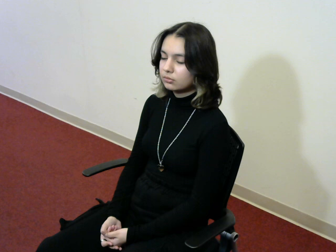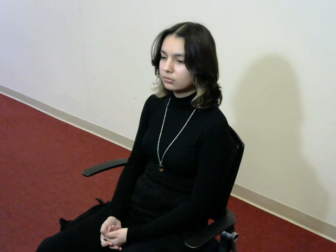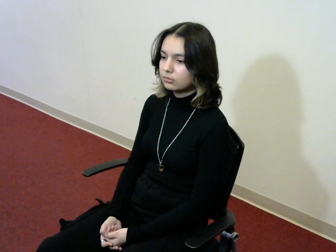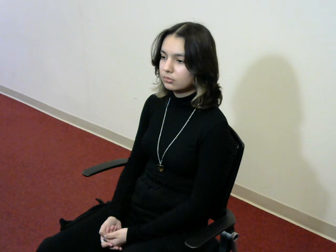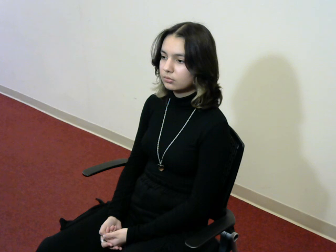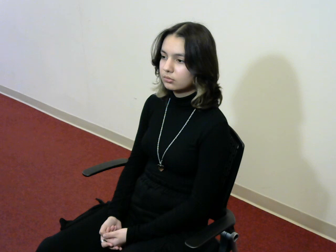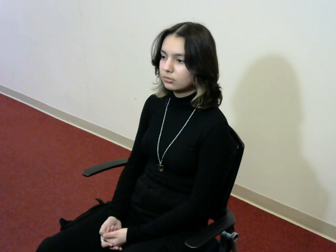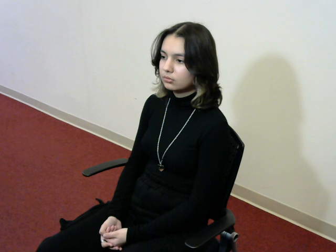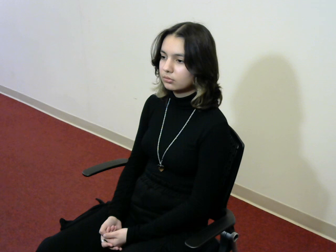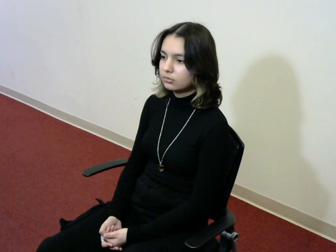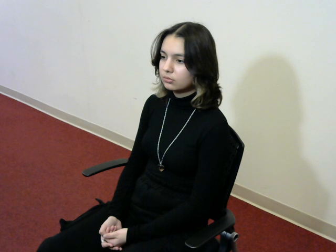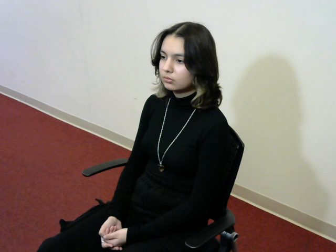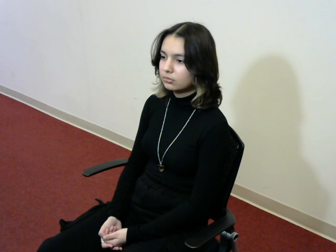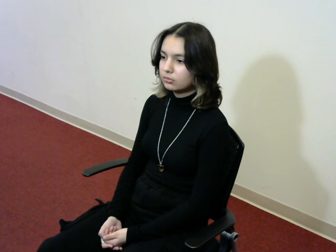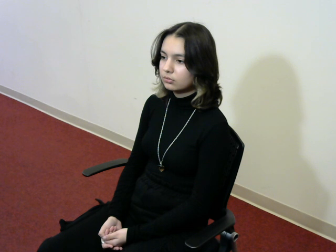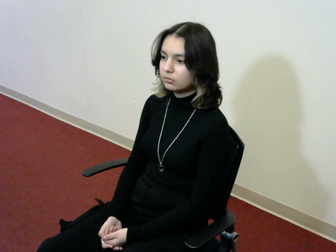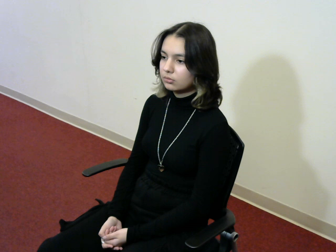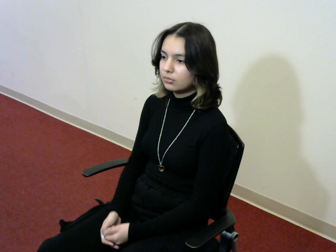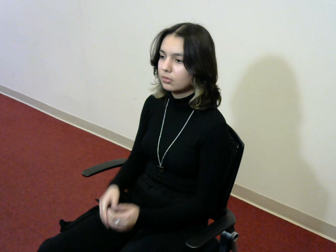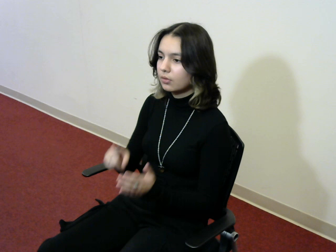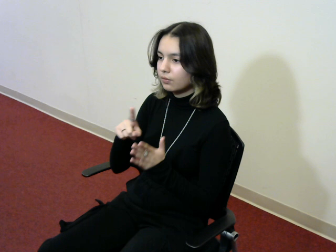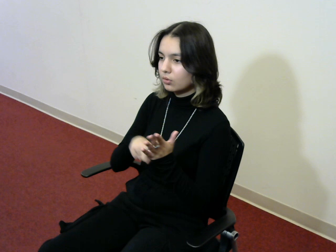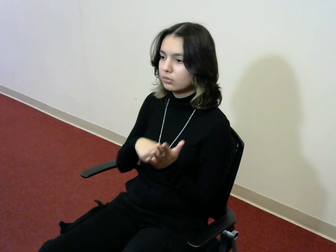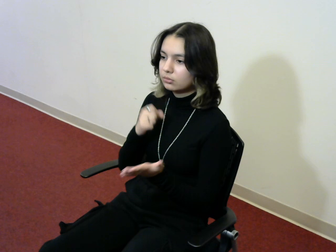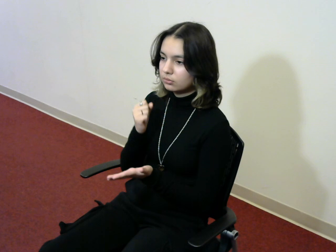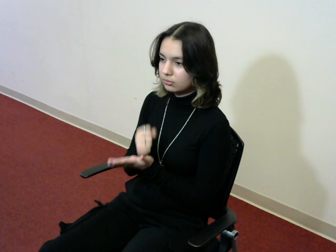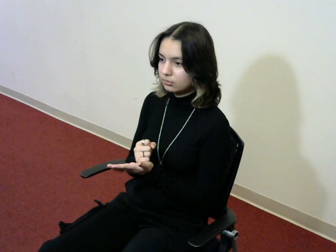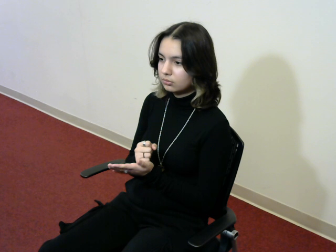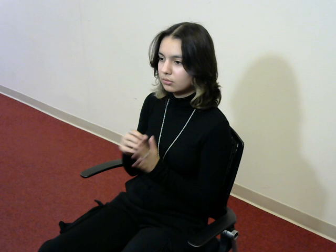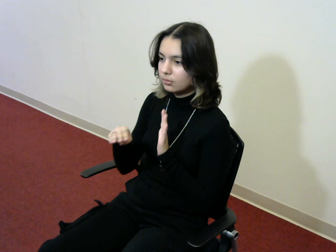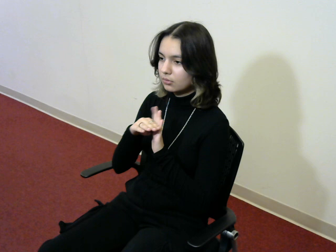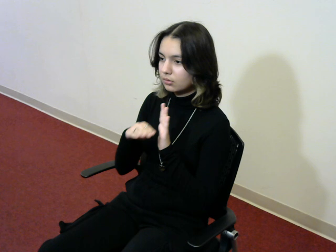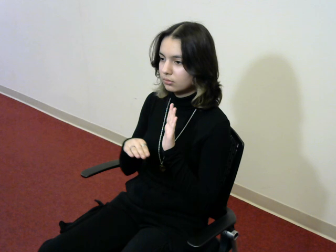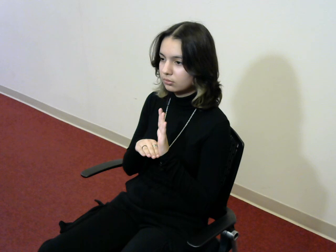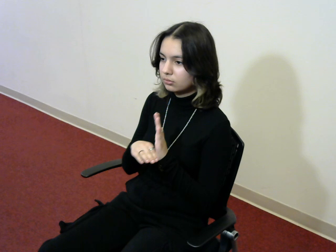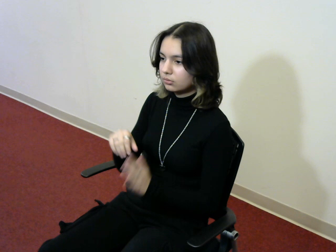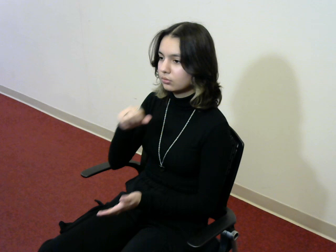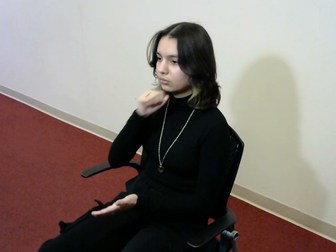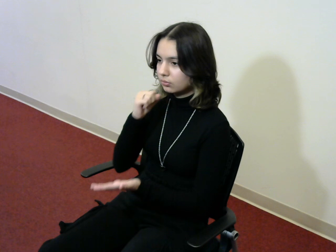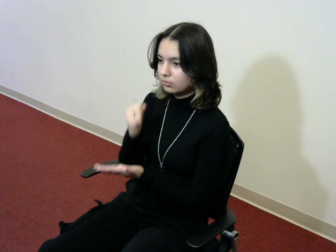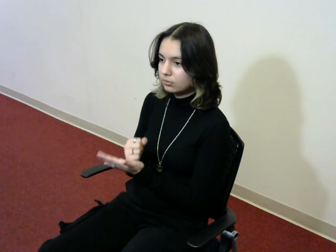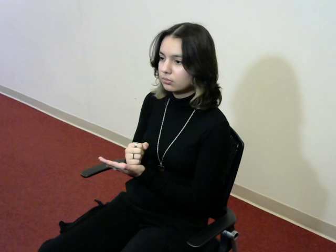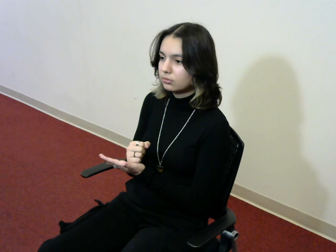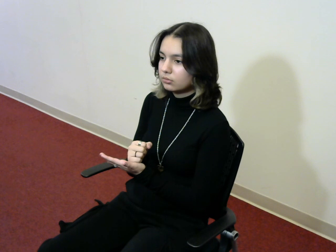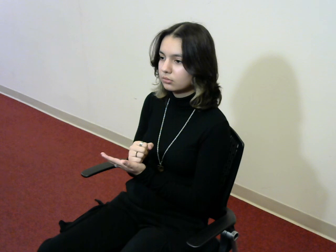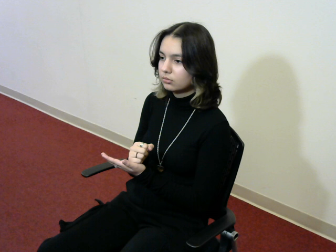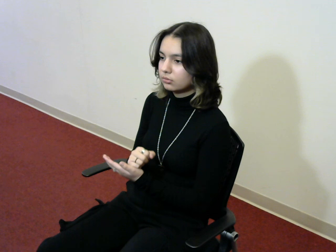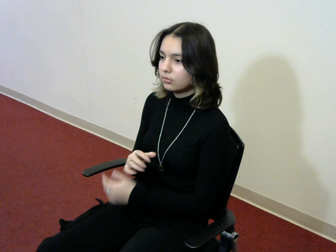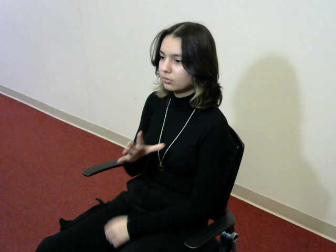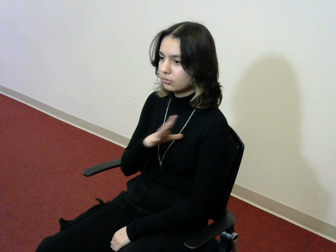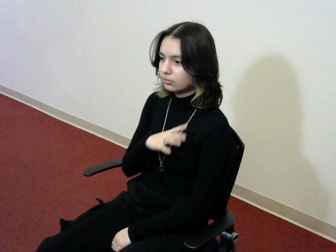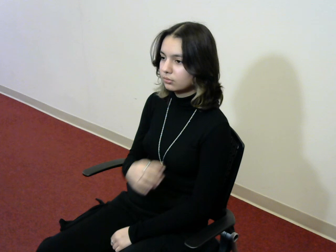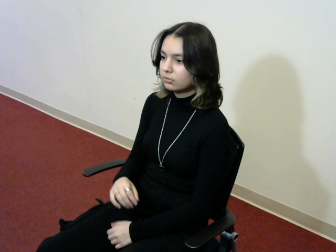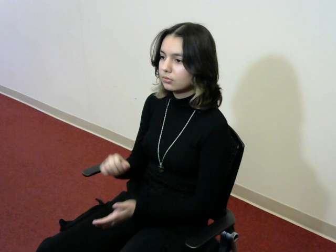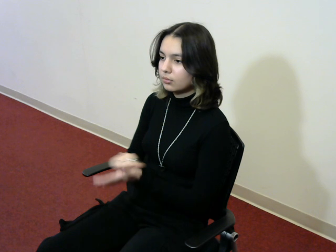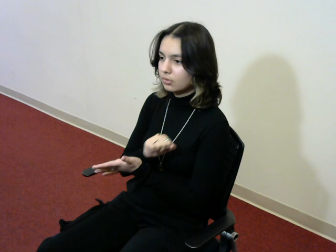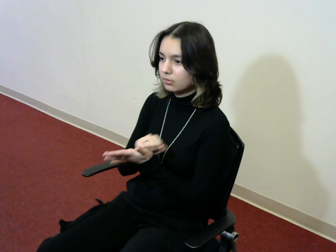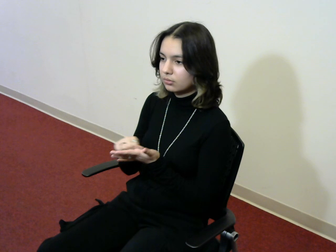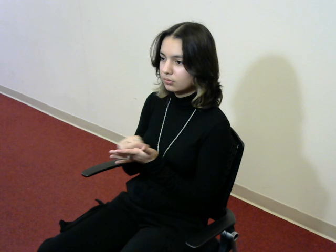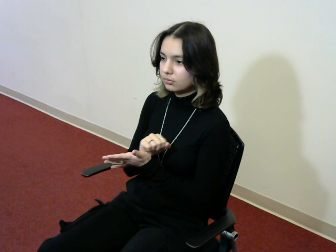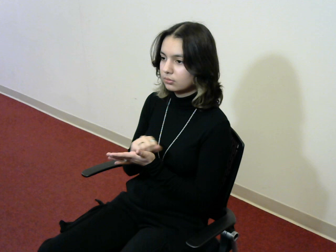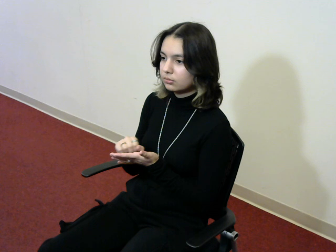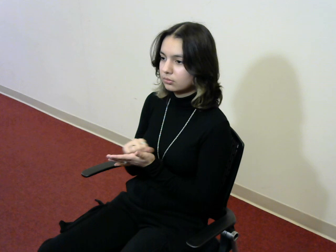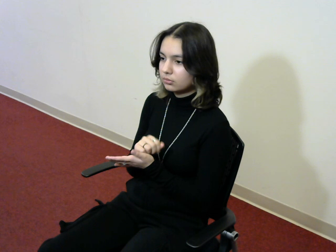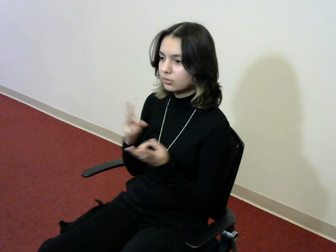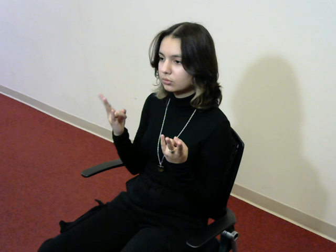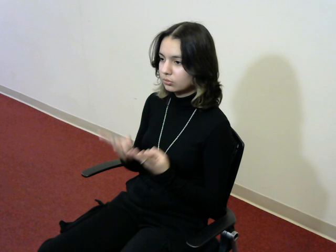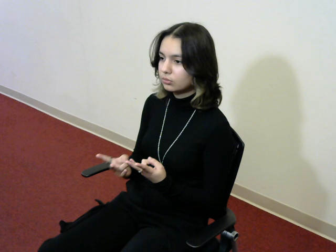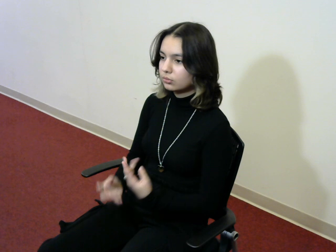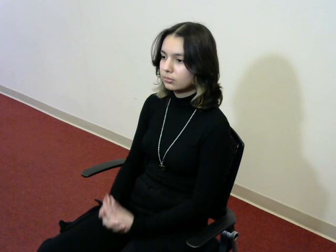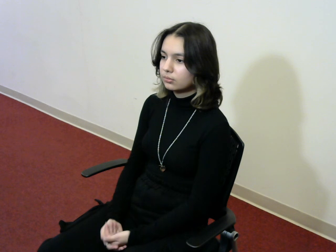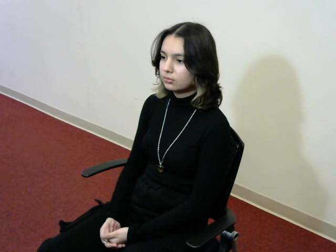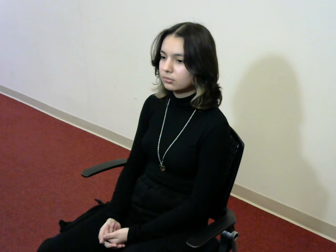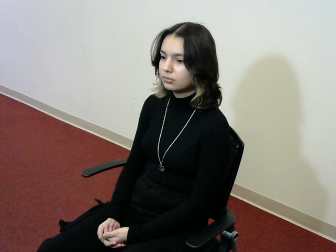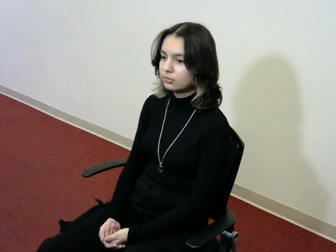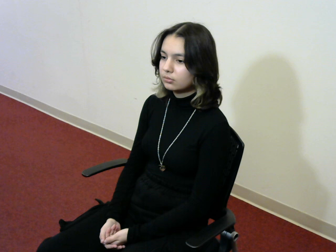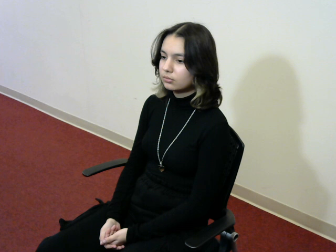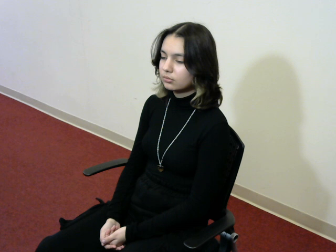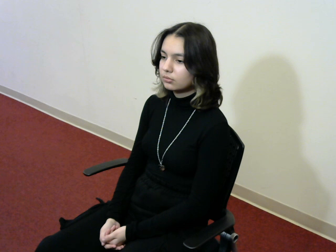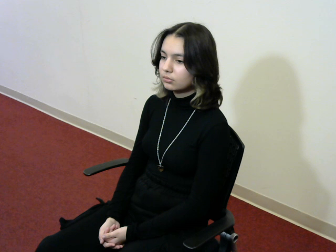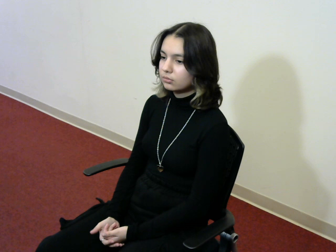Notarial qaydada təsdiq olunmuş sənədlər lazımdır